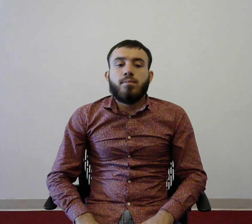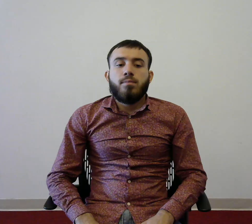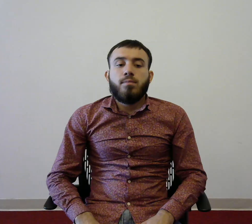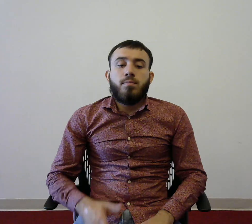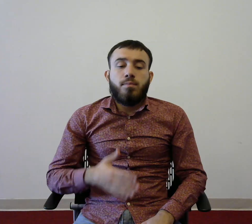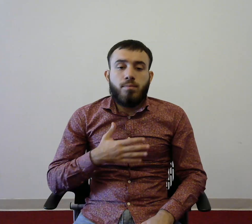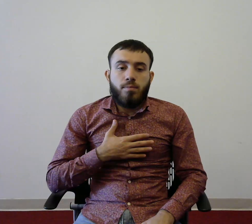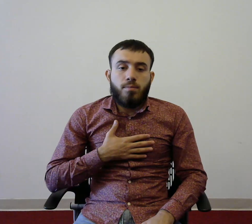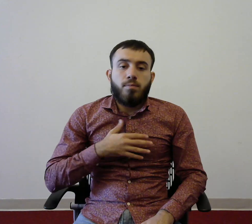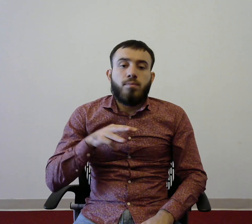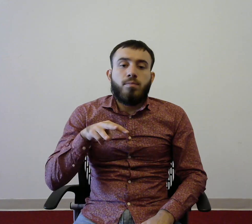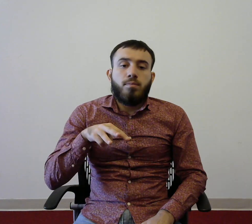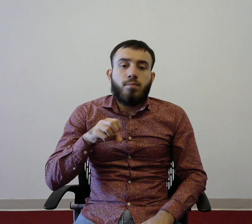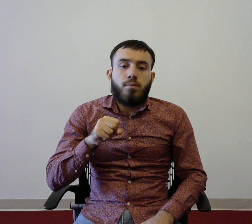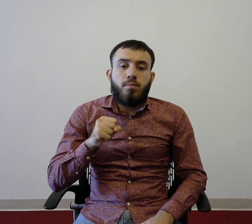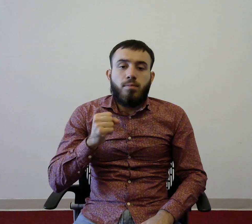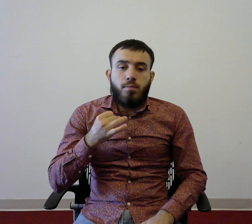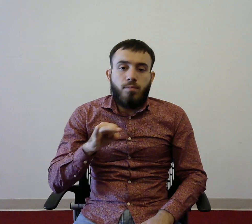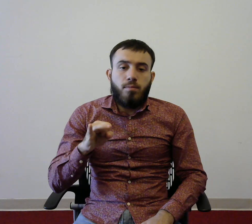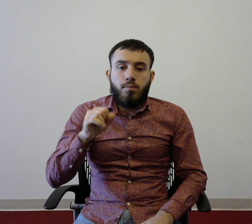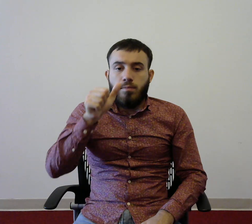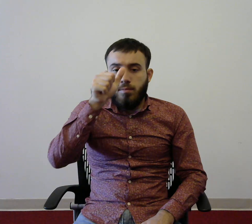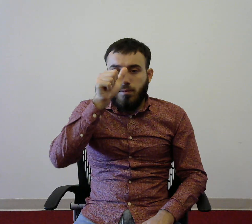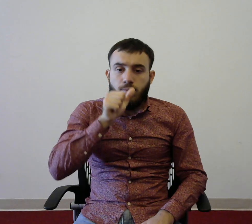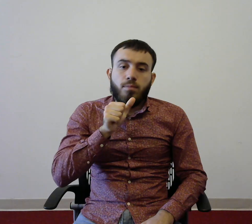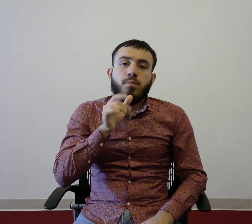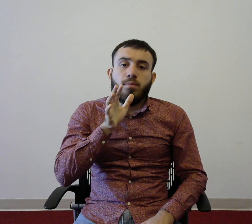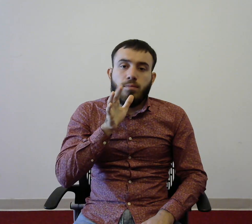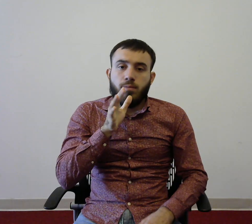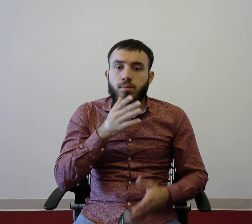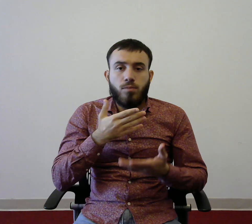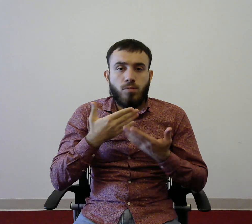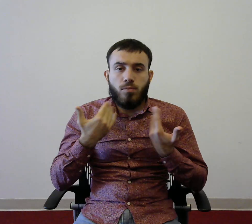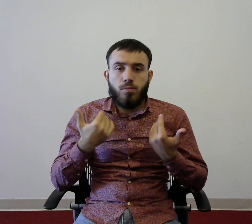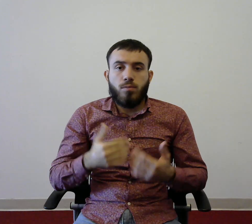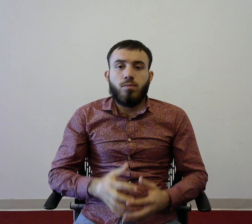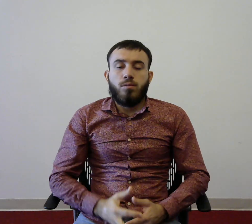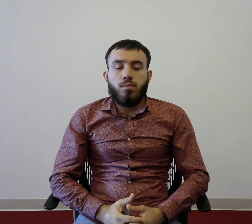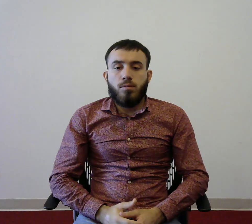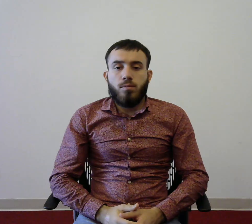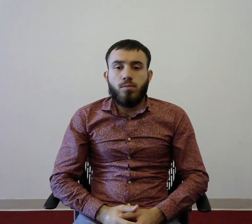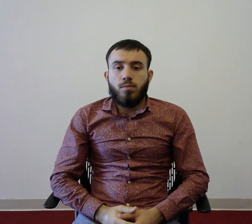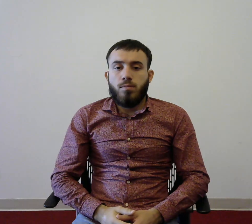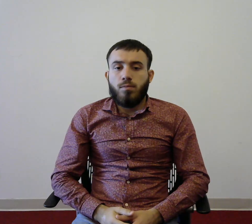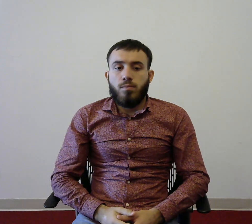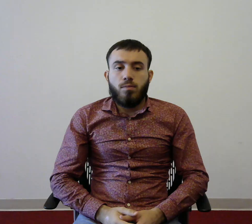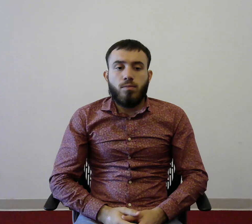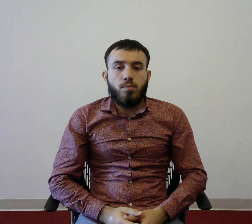Mənim may ayında vaxtım yoxdur